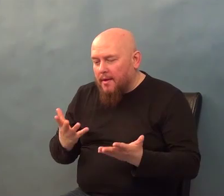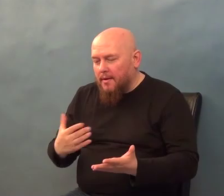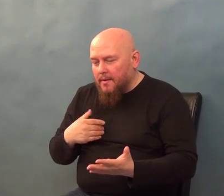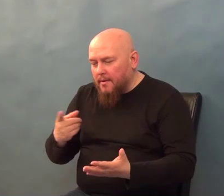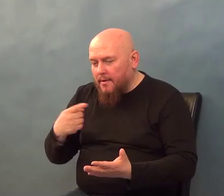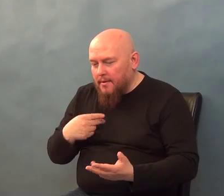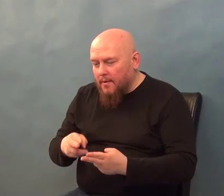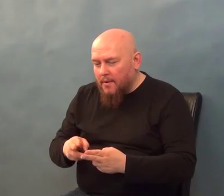Wszystko.